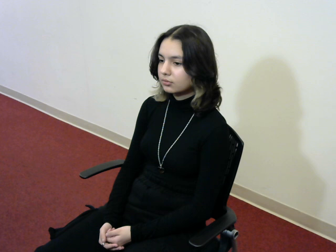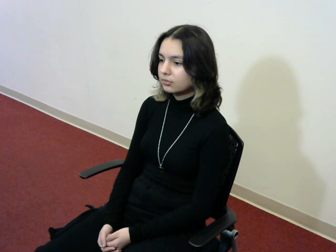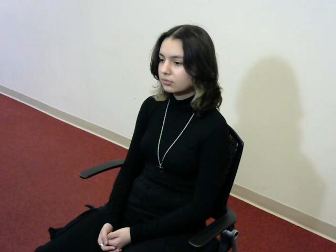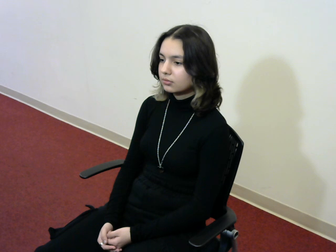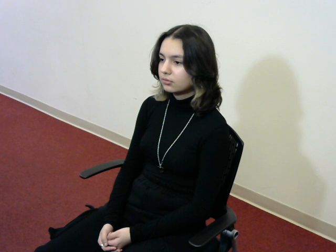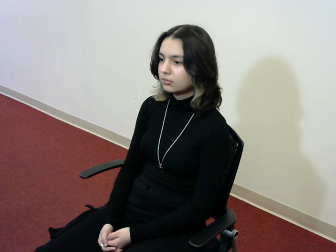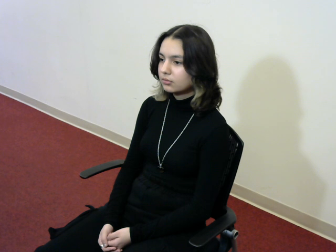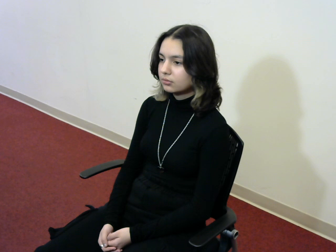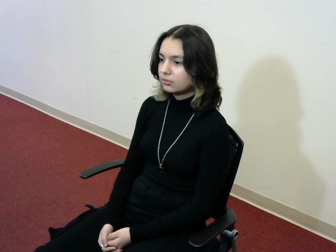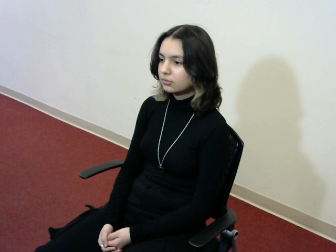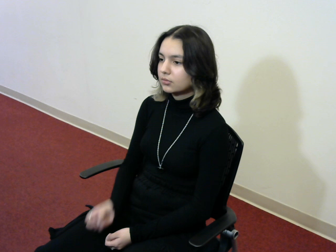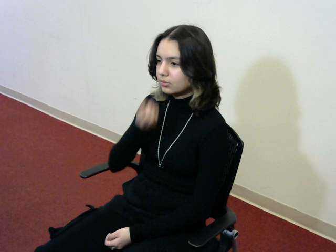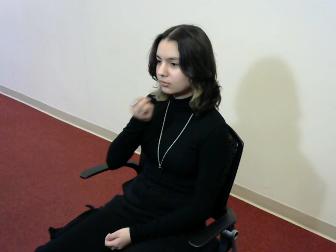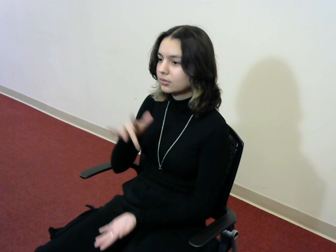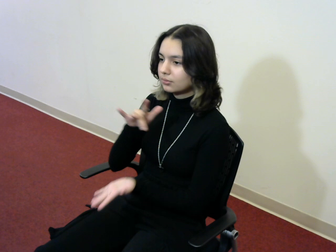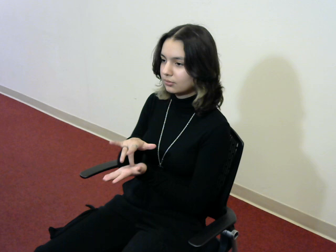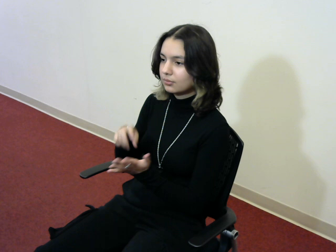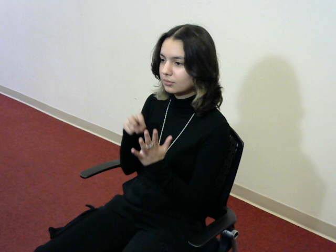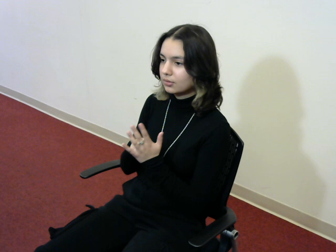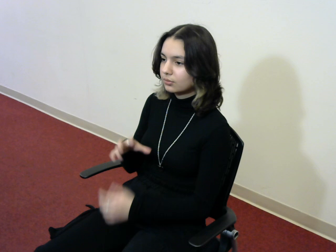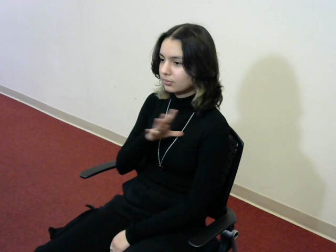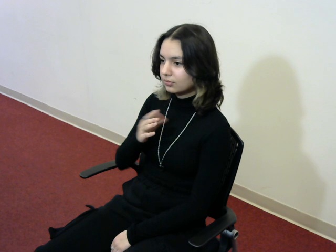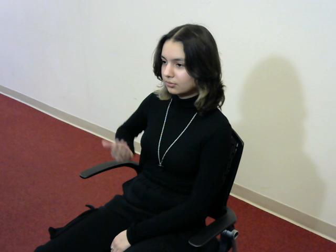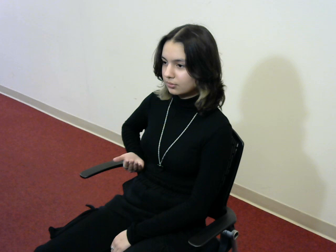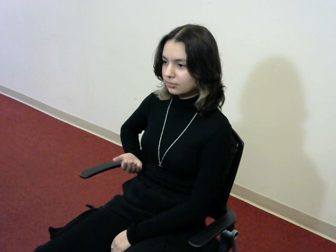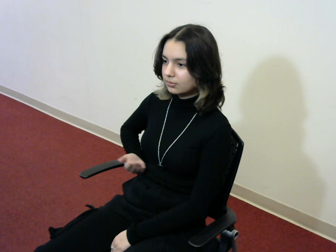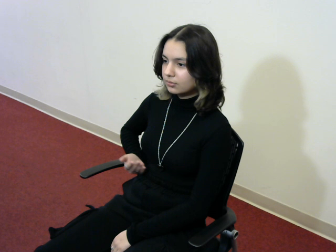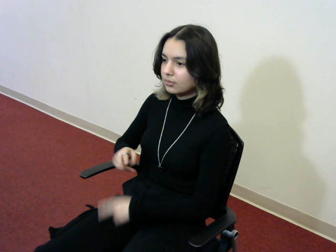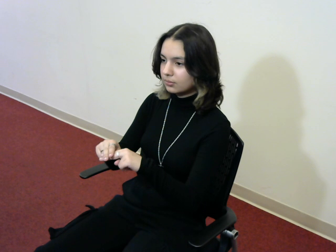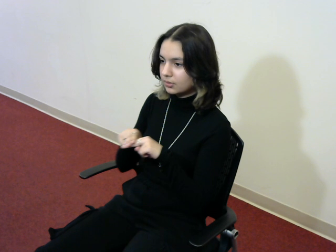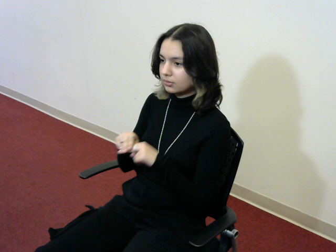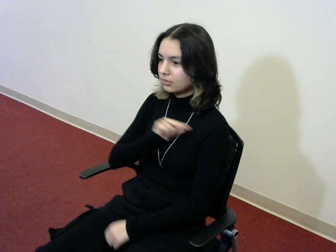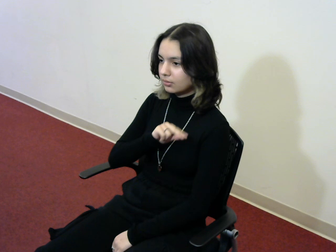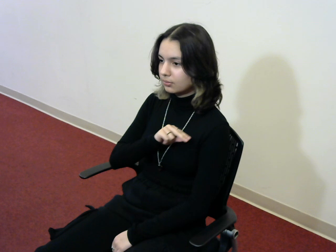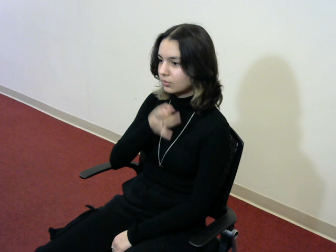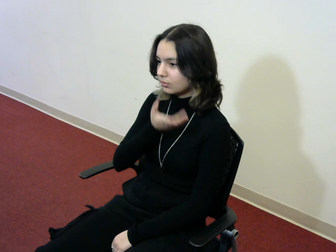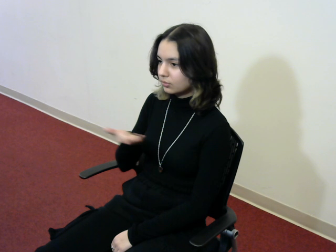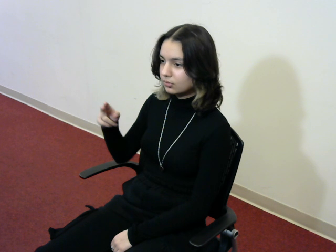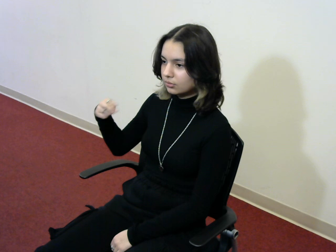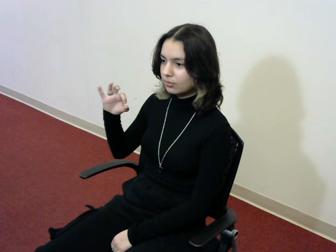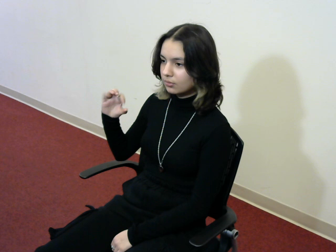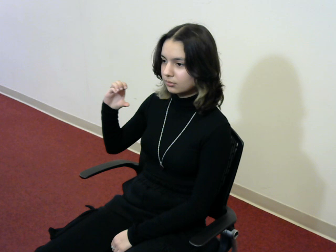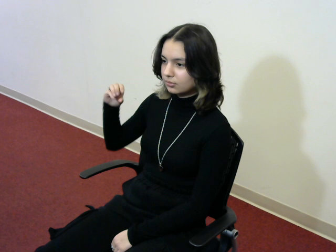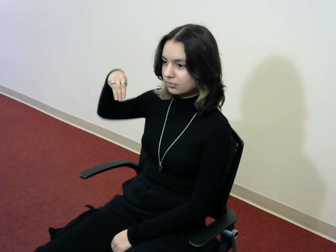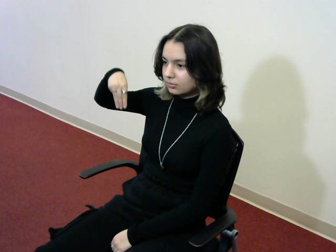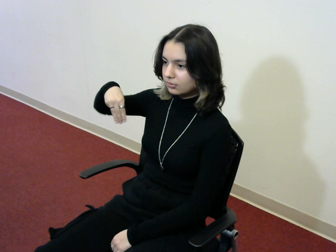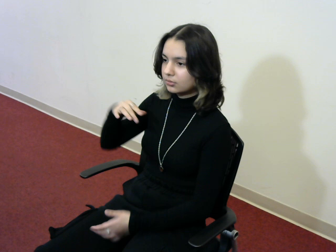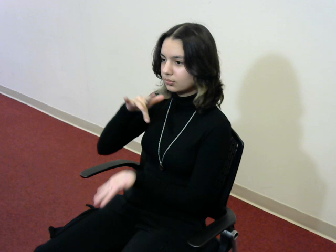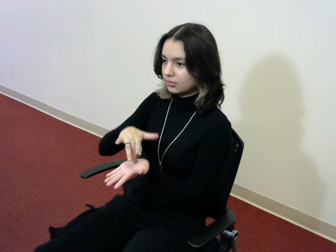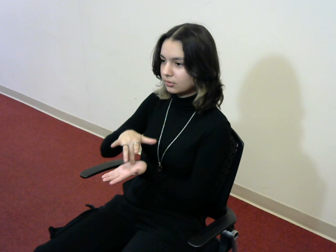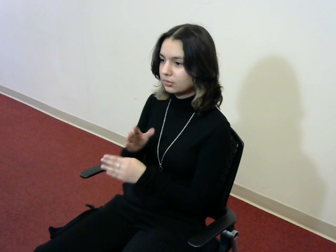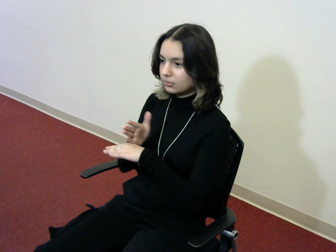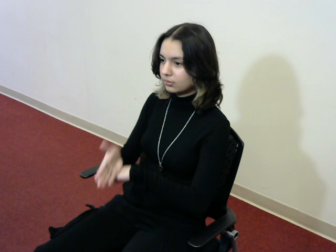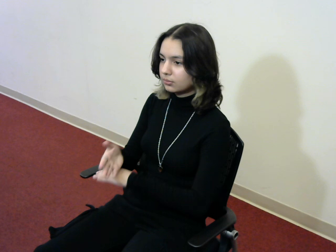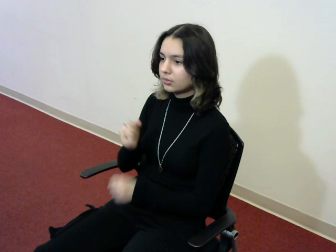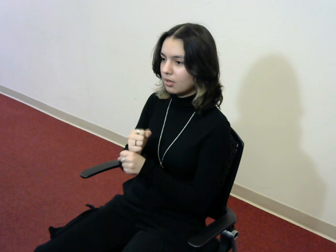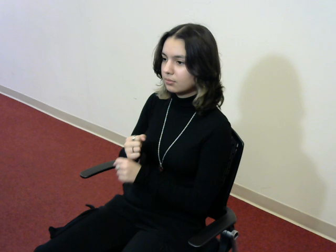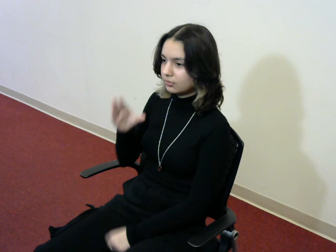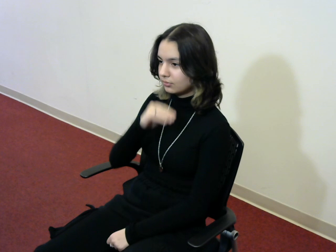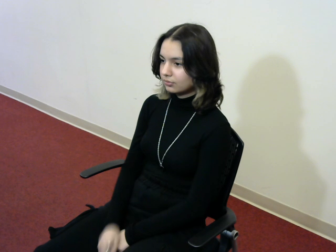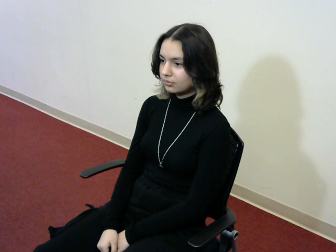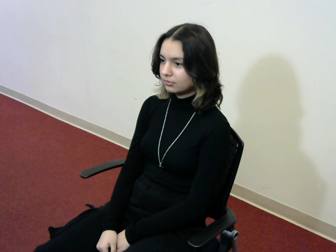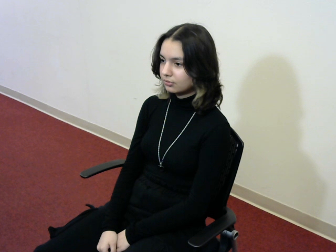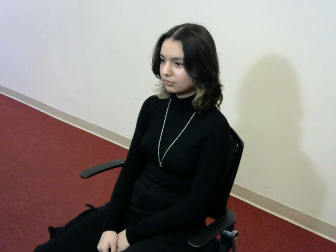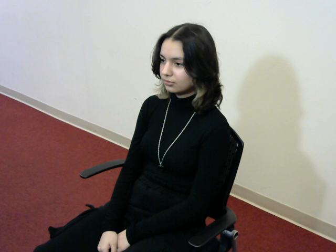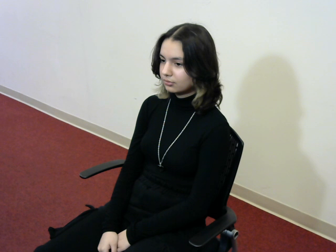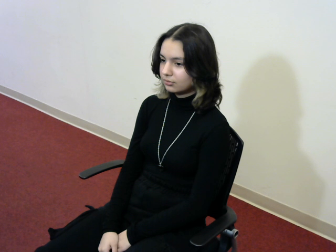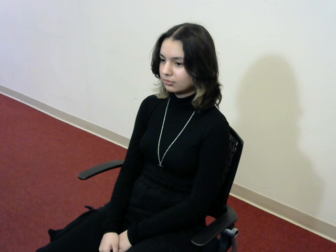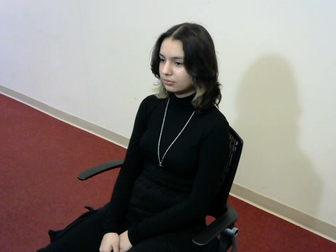Bakı şəhərində qeydiyyatda olan vətəndaşlar paytaxtda işləyən istənilən DOST mərkəzinə yaxınlaşa bilər